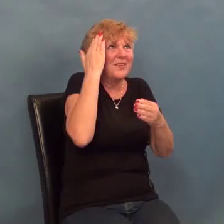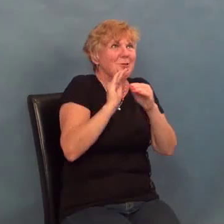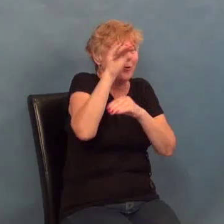Wiesz?